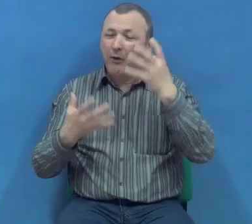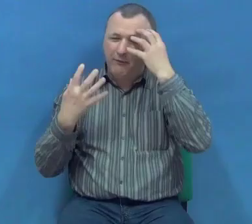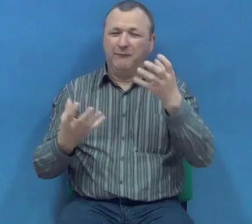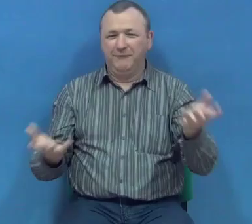Koniec.